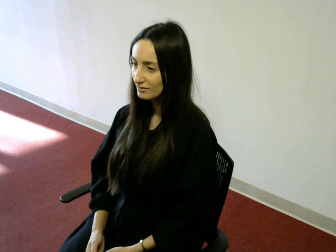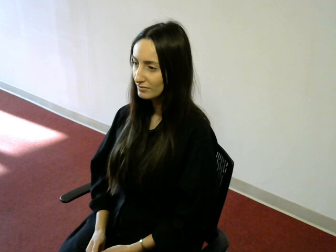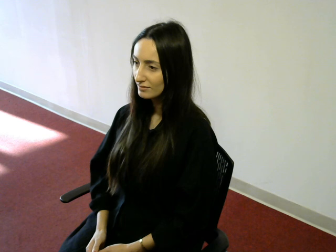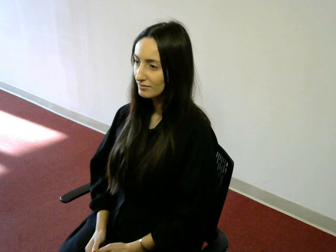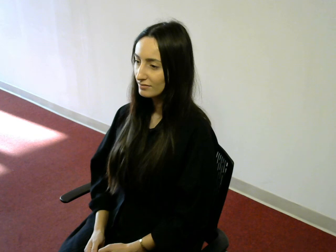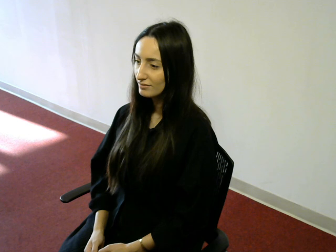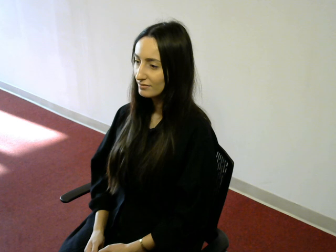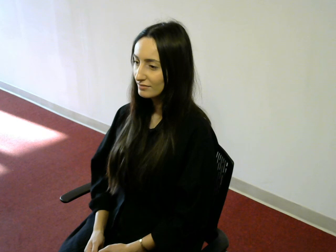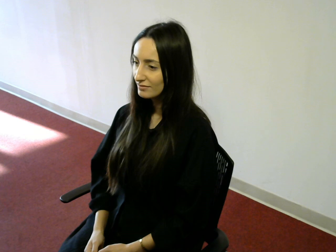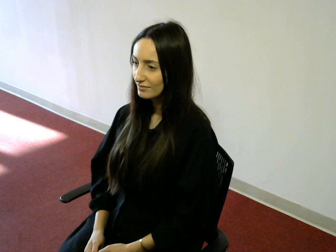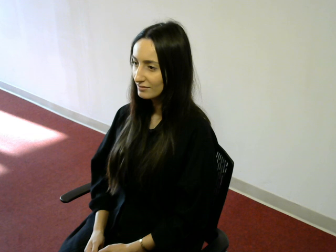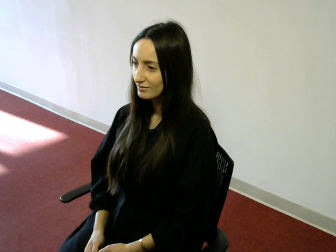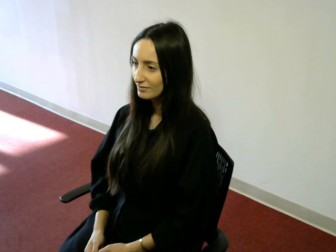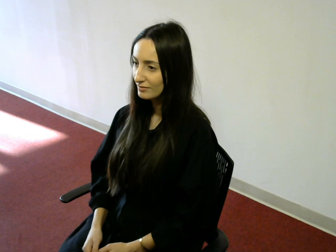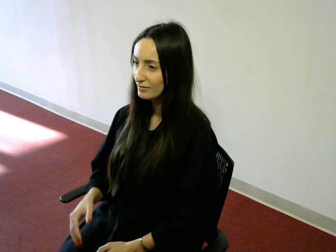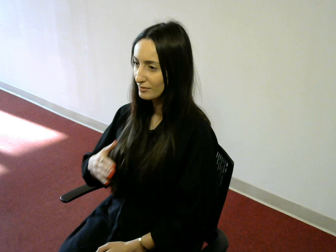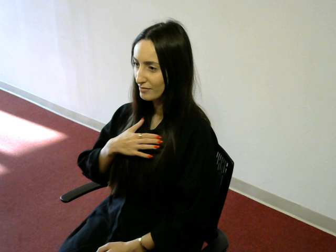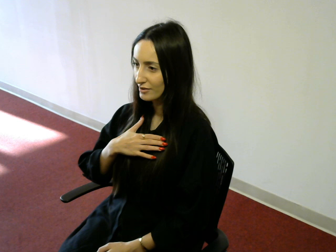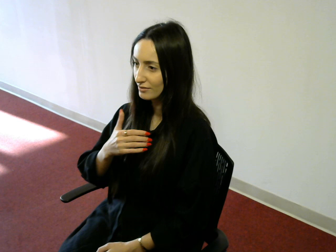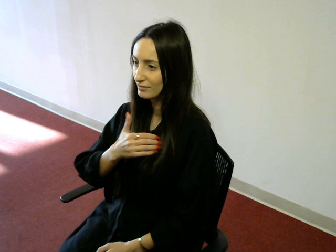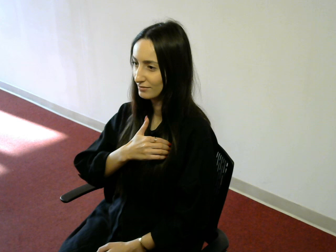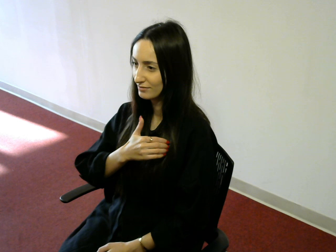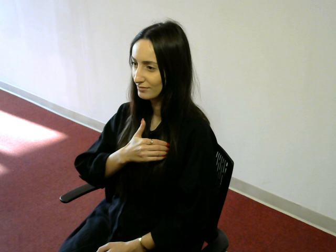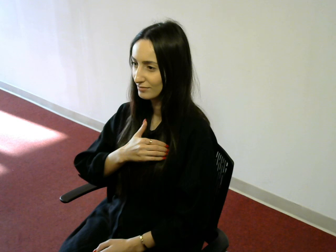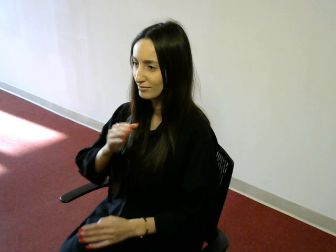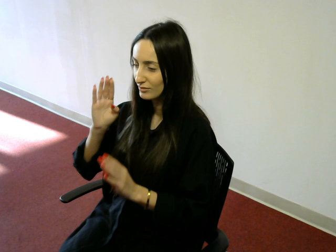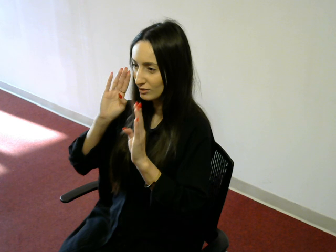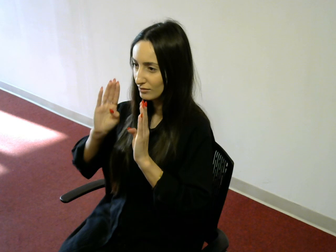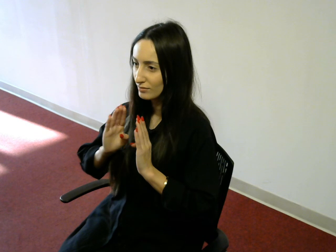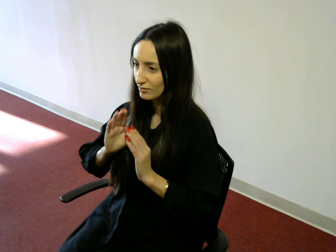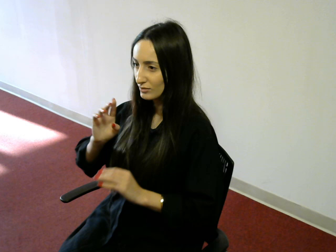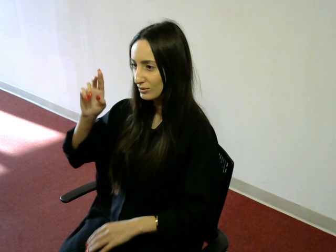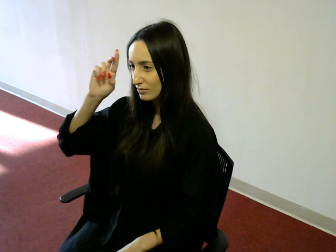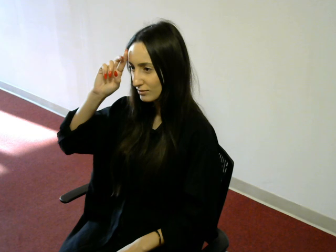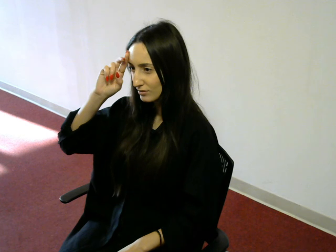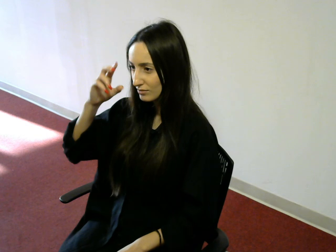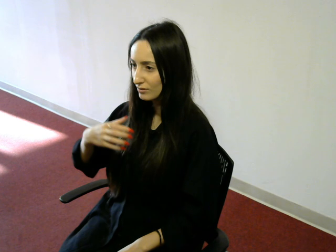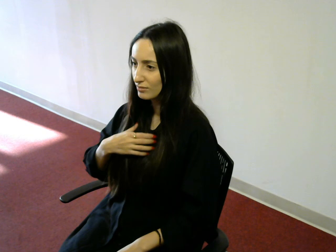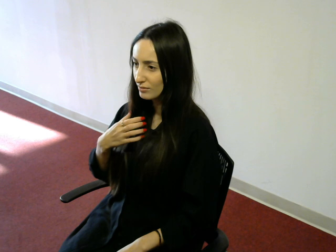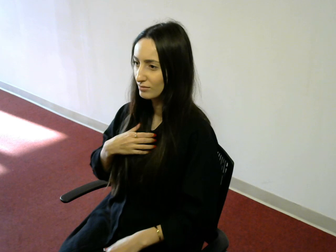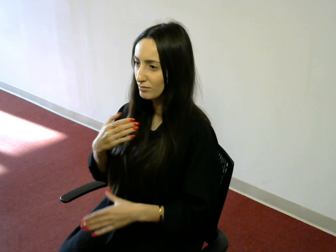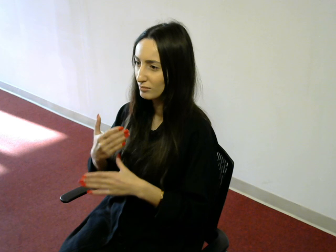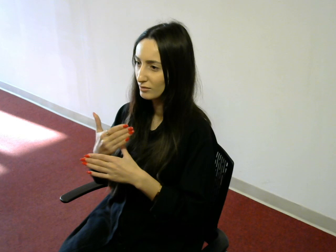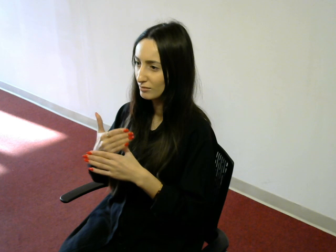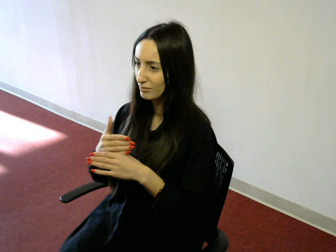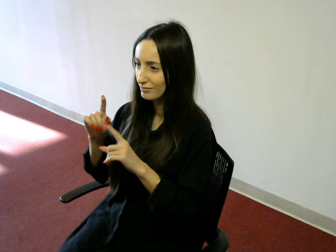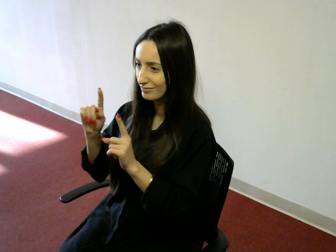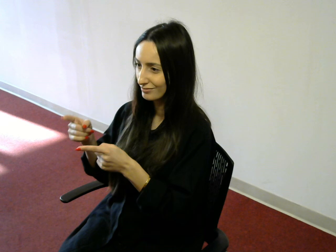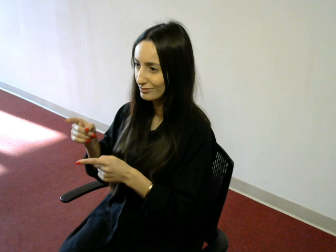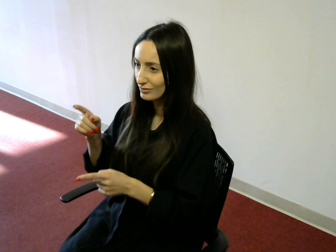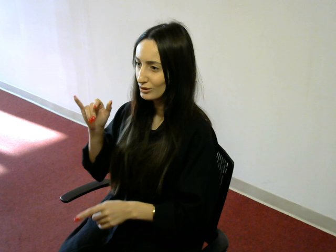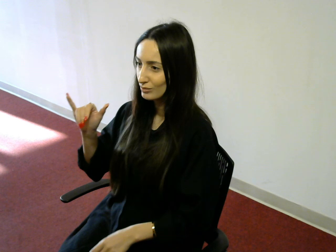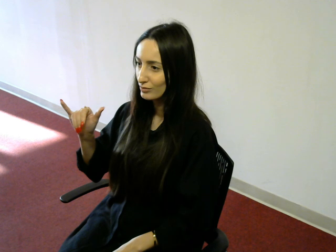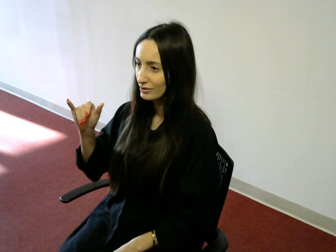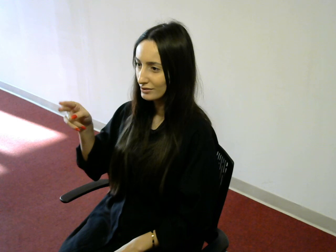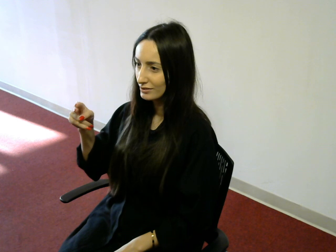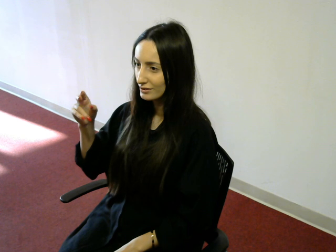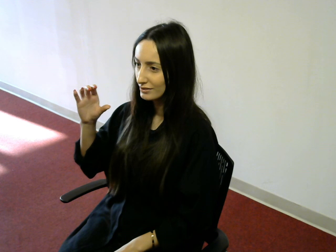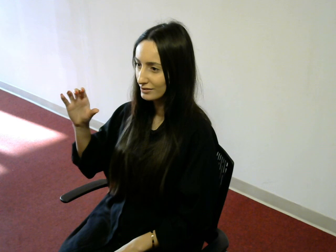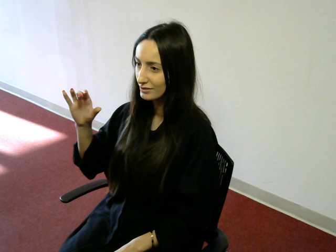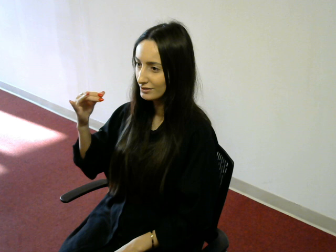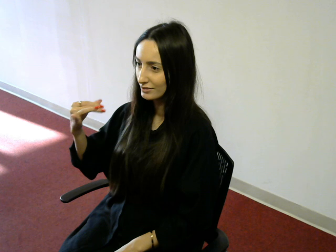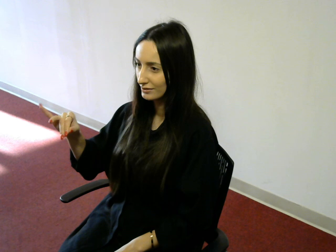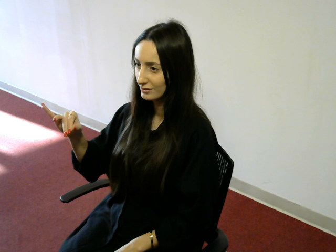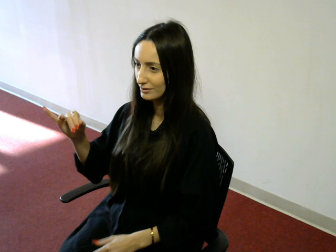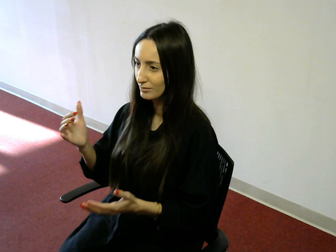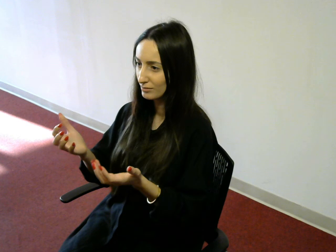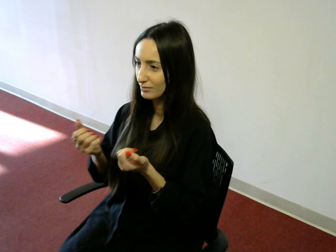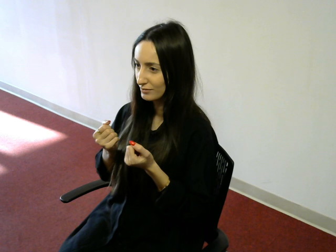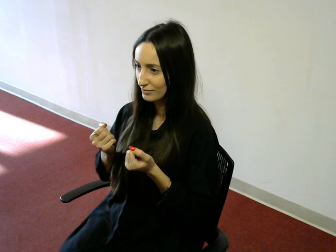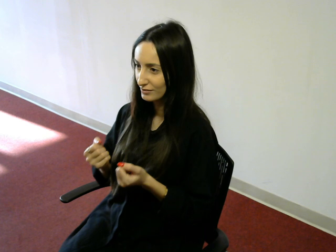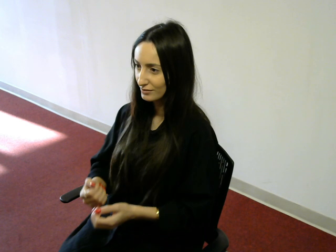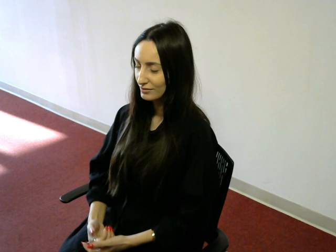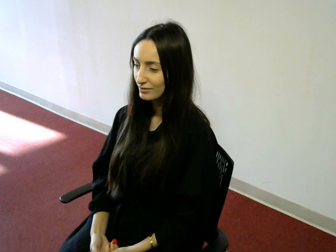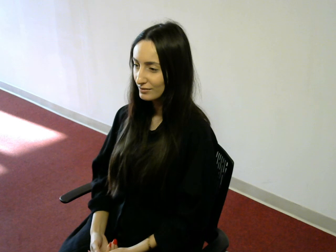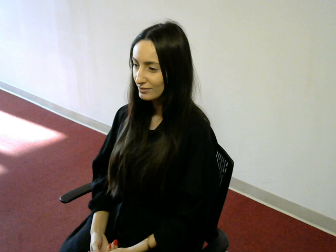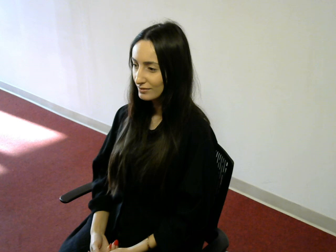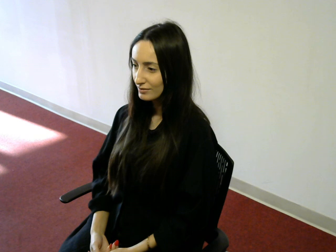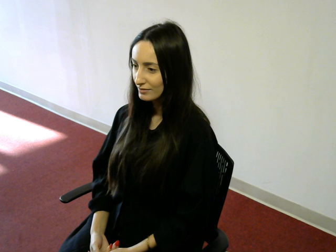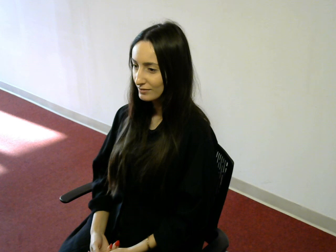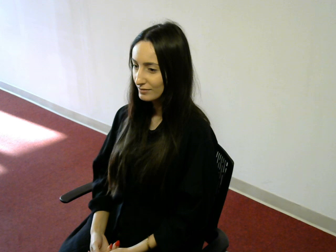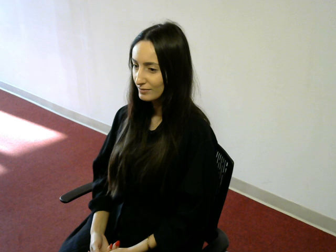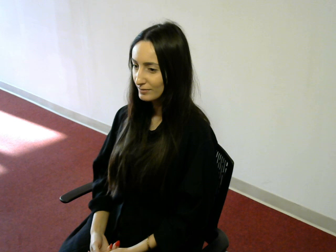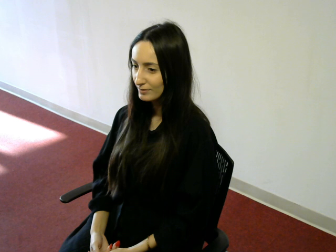Mən istəyirəm ki, ünvanlı dövlət sosial yardımı (ÜDSY) alım